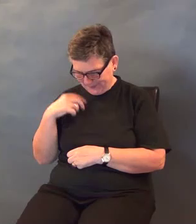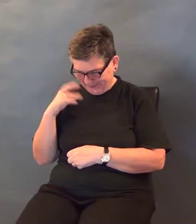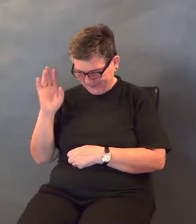Ja...